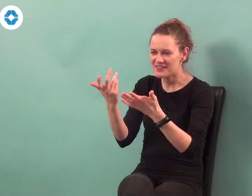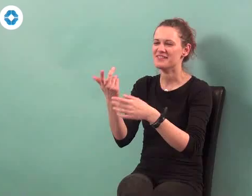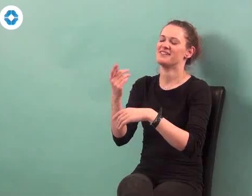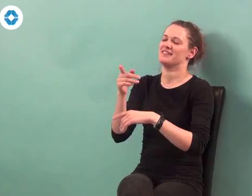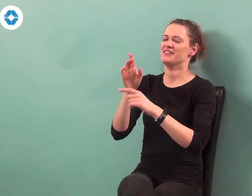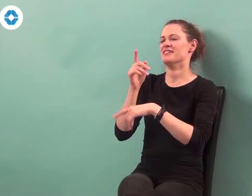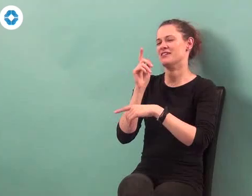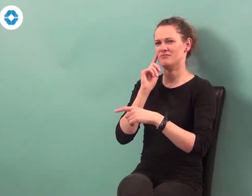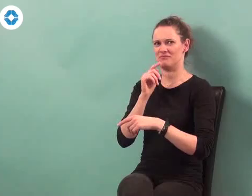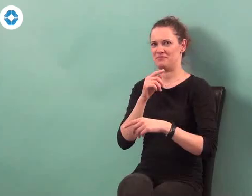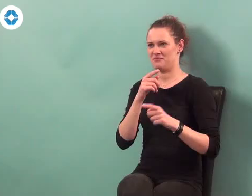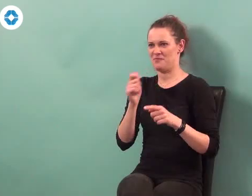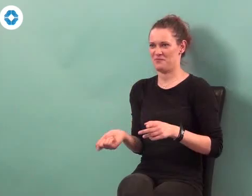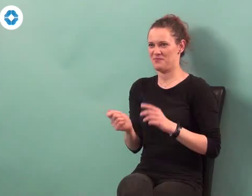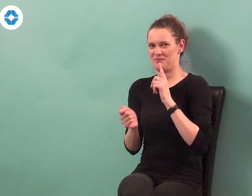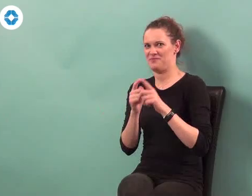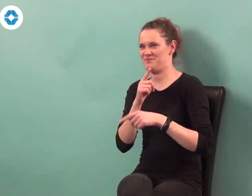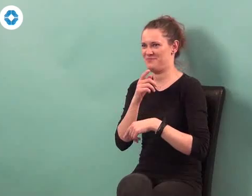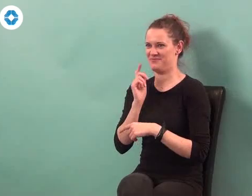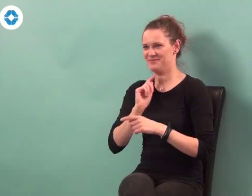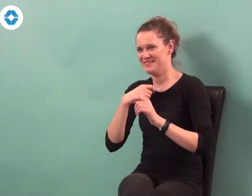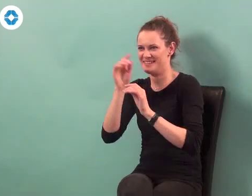A ten mężczyzna, Charlie patrzy na niego, jest zmieszany i udaje, że coś robi.